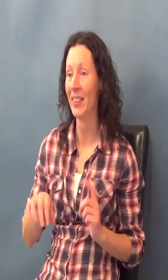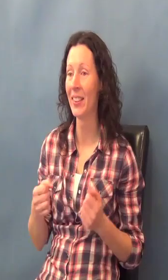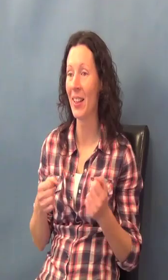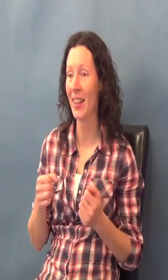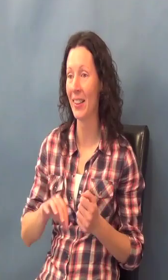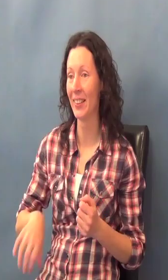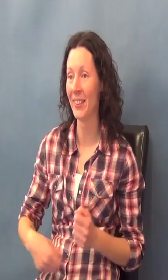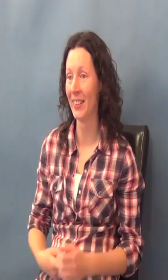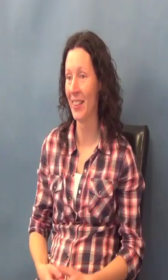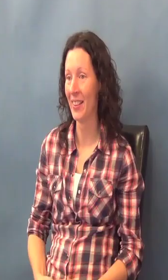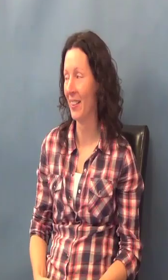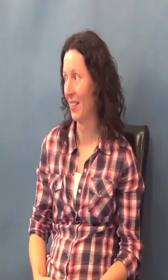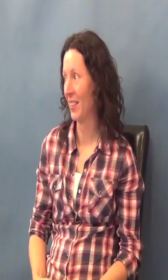Uwaga na kradzież auta.